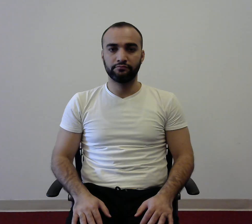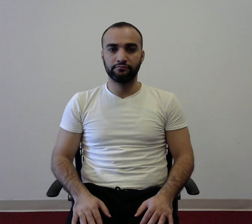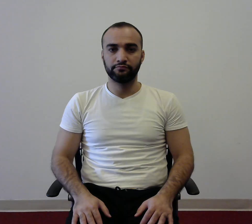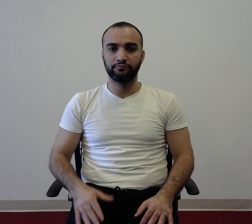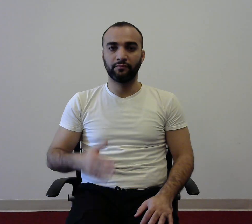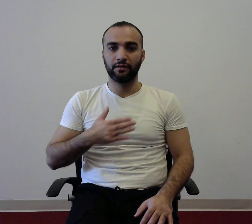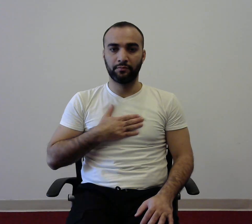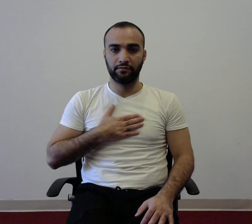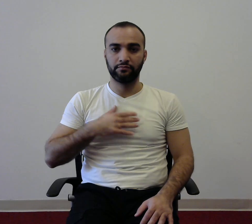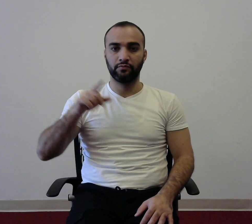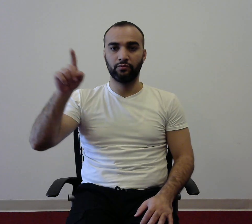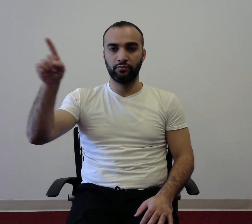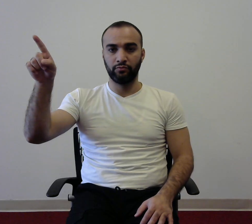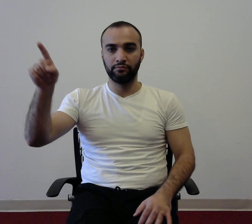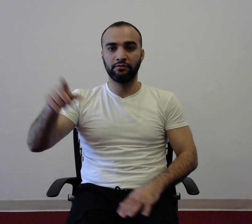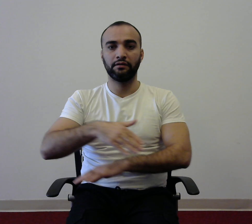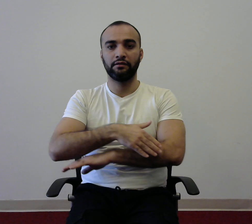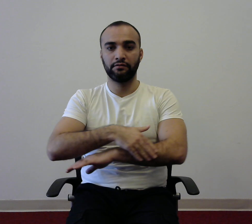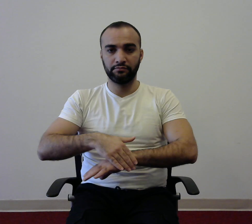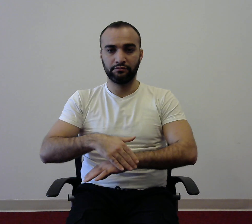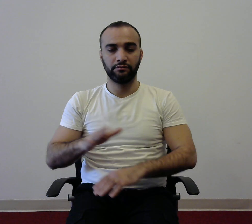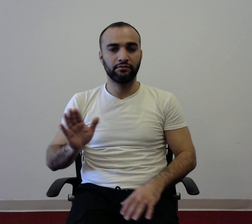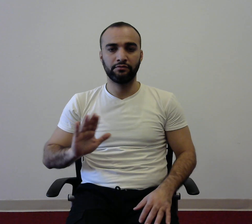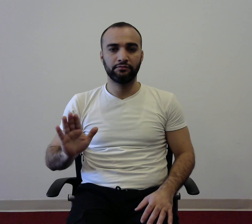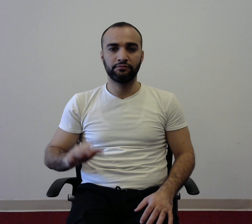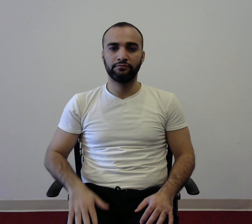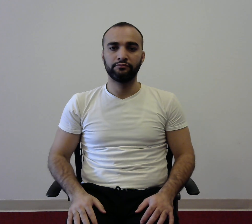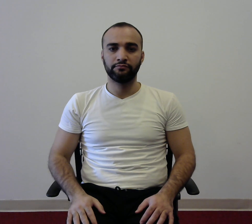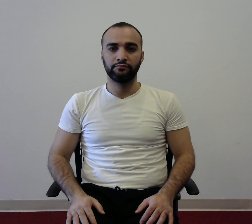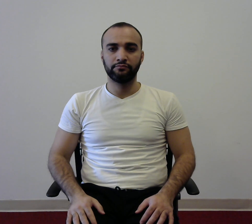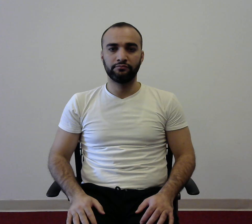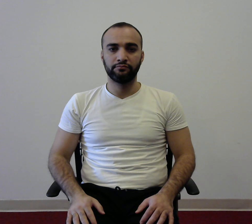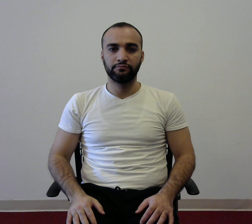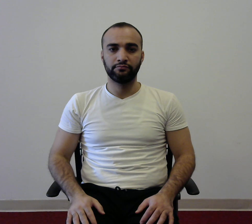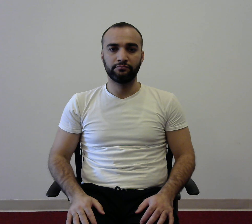Mənə oranın ünvanını deyin